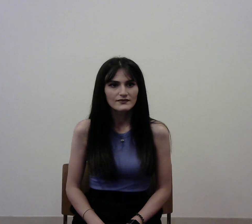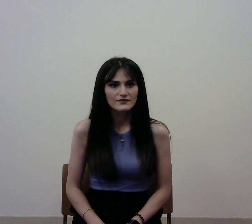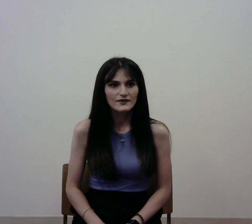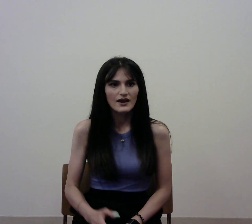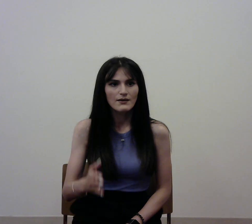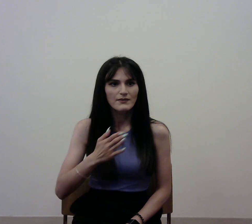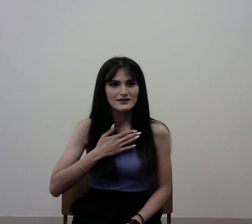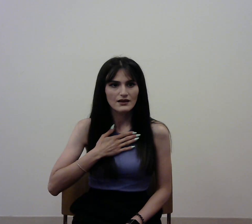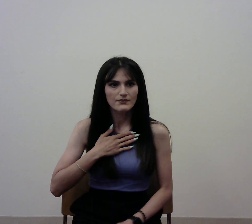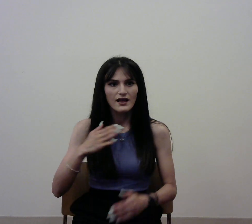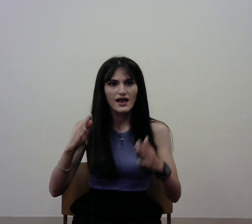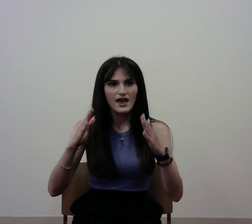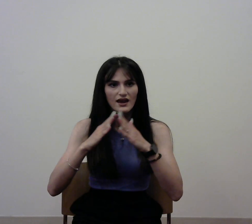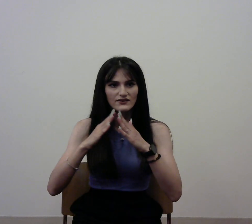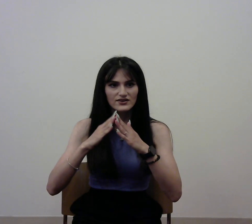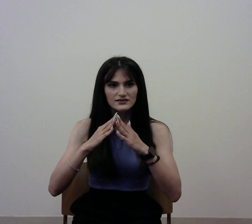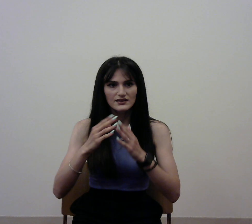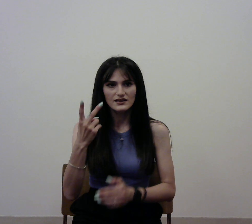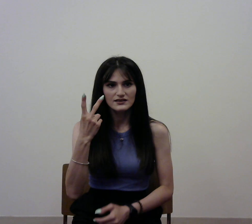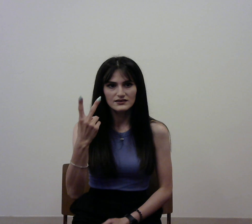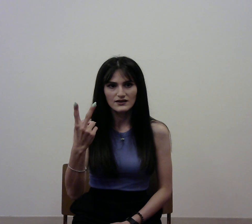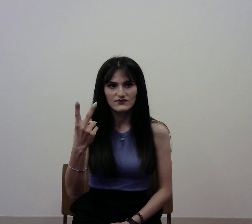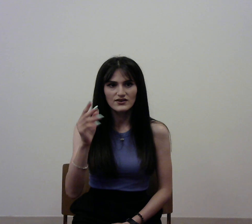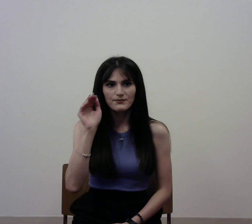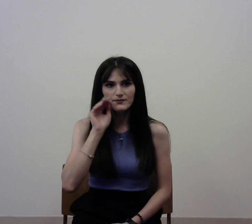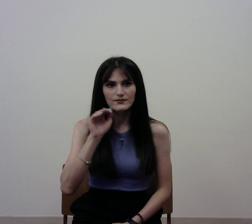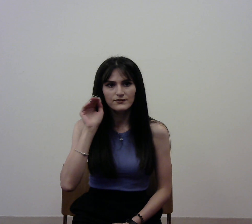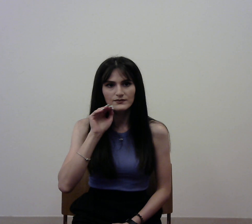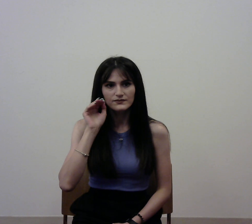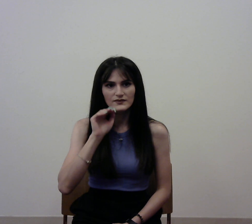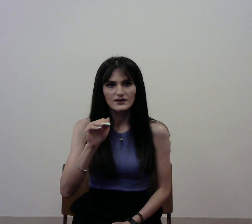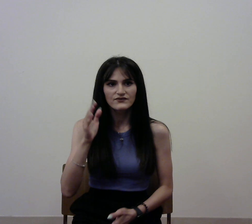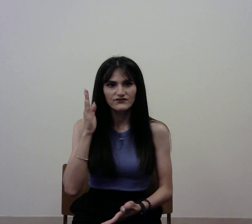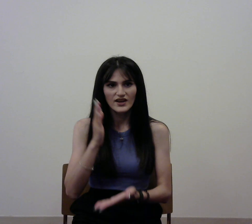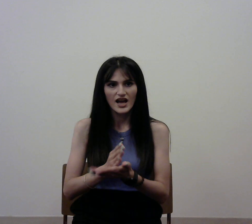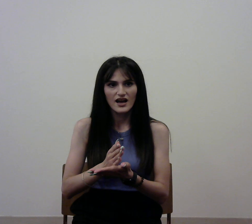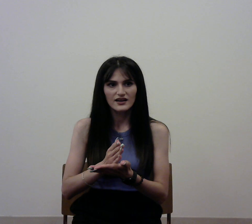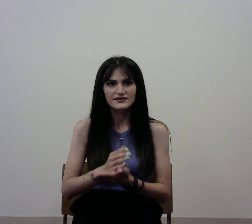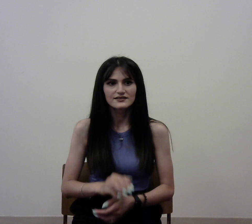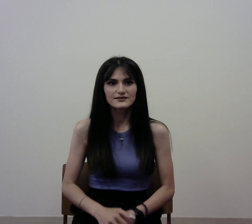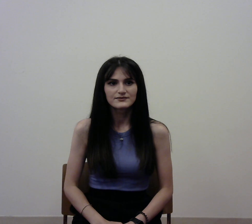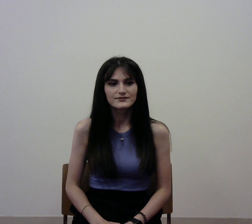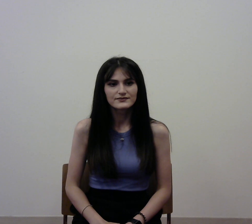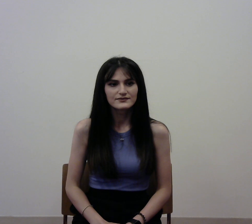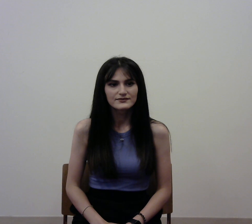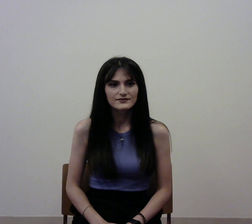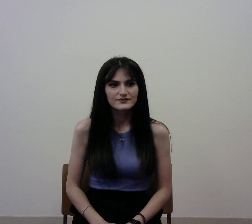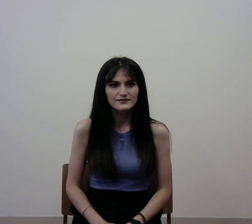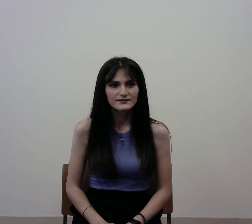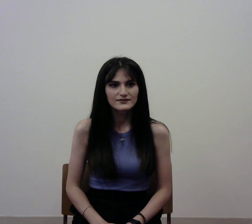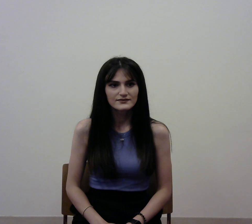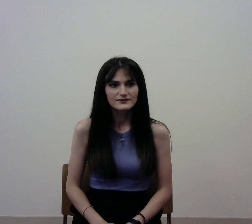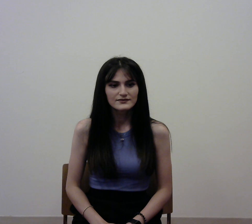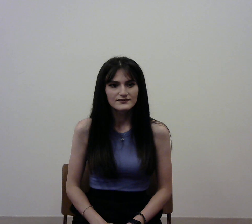Mənim evdə 2 pişiyim var